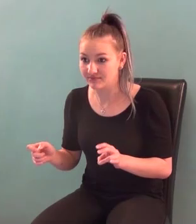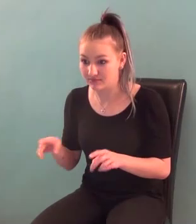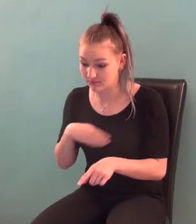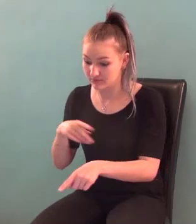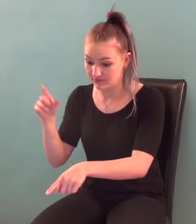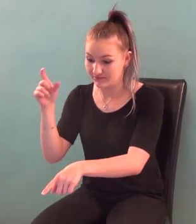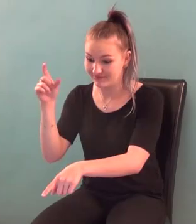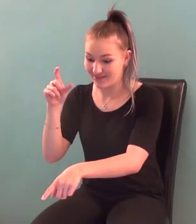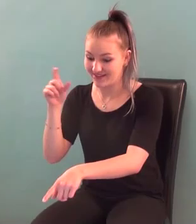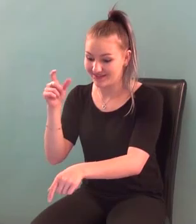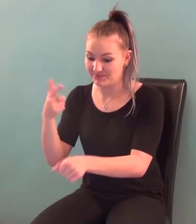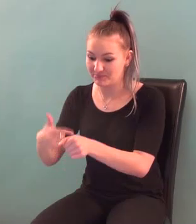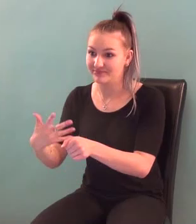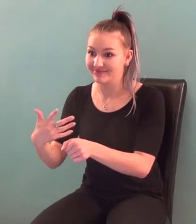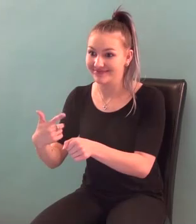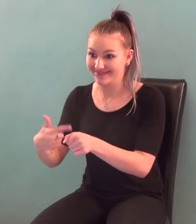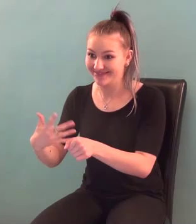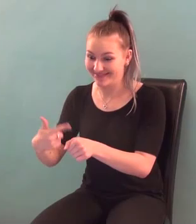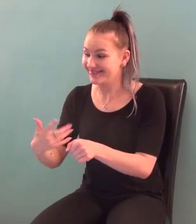Mogę w czwartek, dwudziestego piątego.